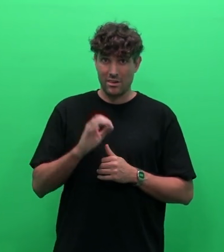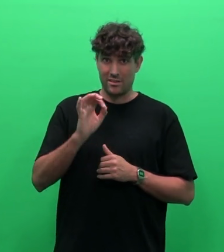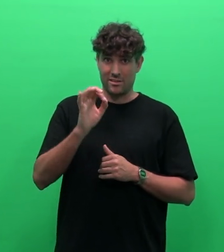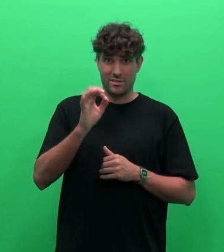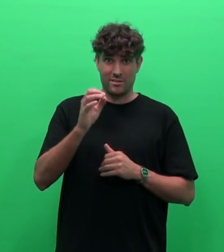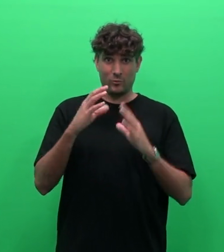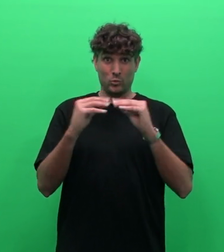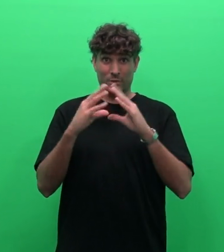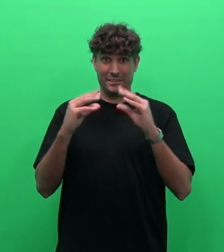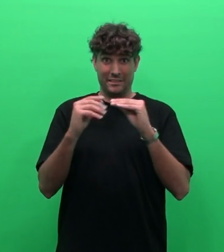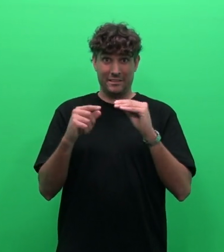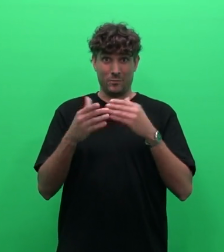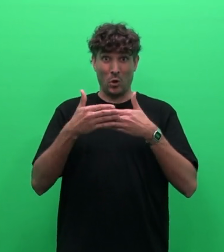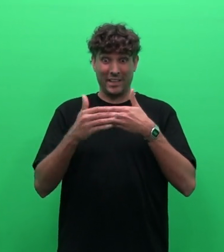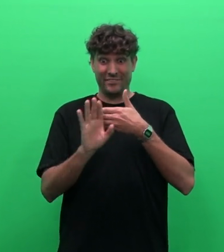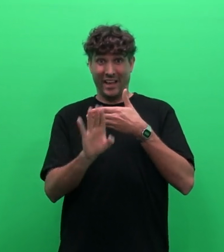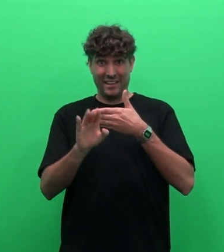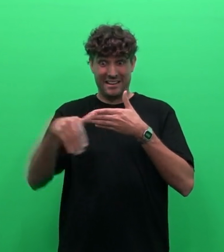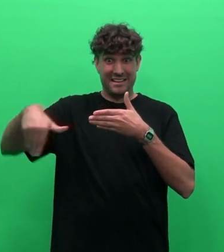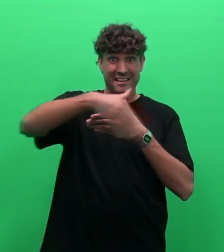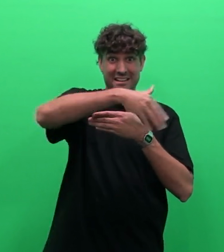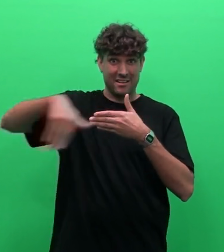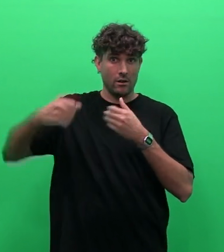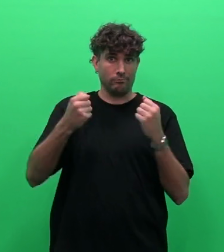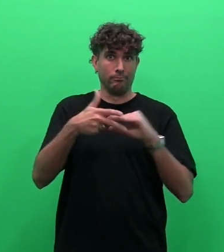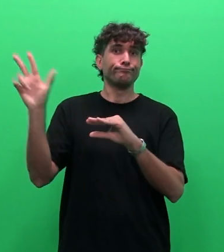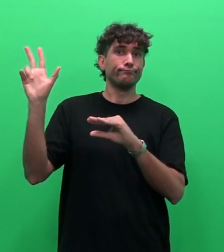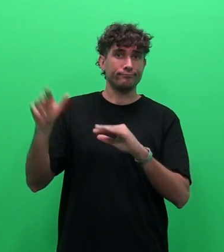Sí, davant la porta de la universitat, va passar un cotxe i em va atropellar.